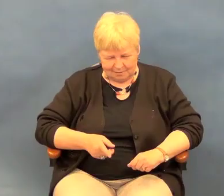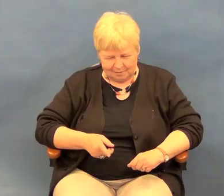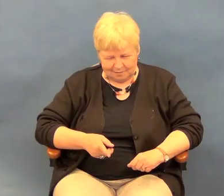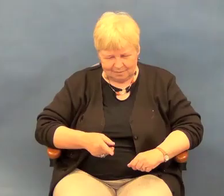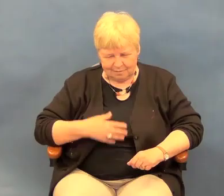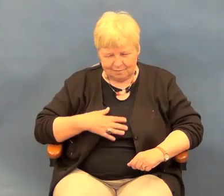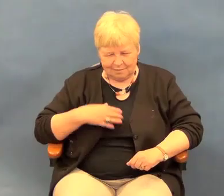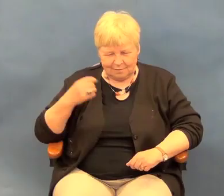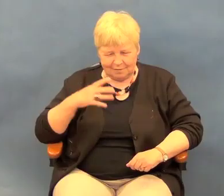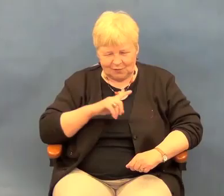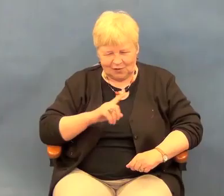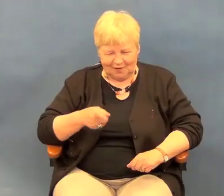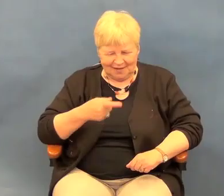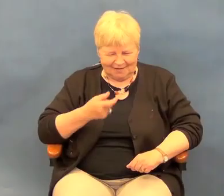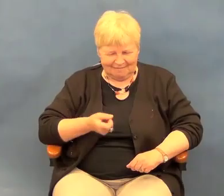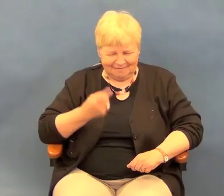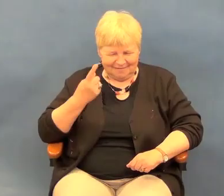Nie wolno brać prysznica?